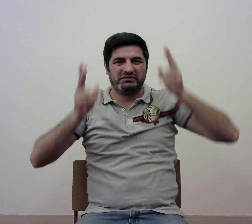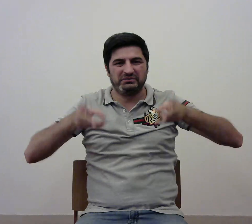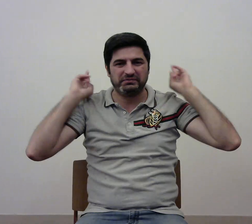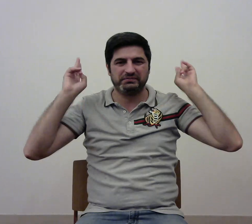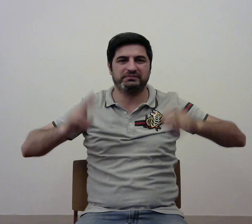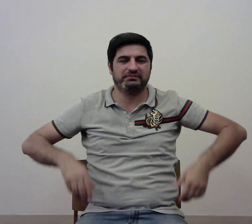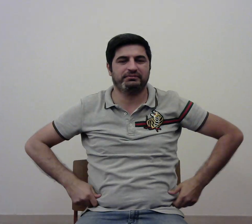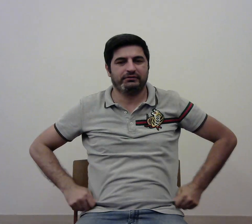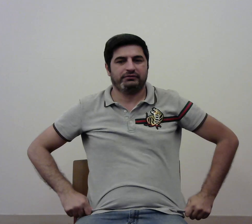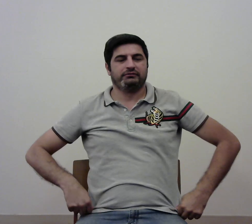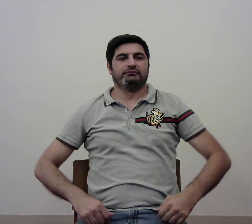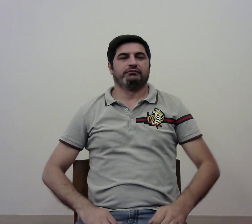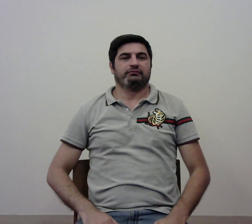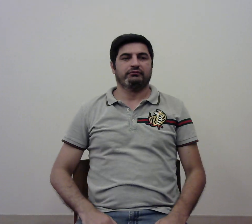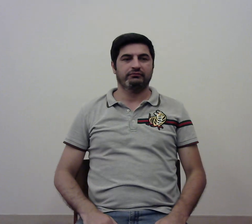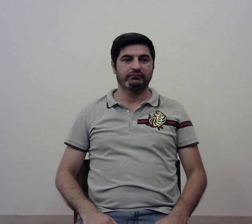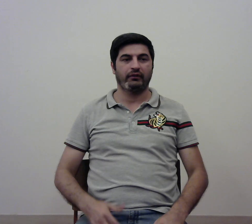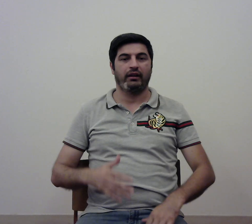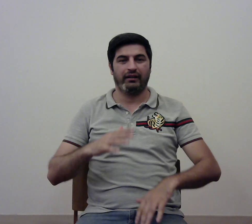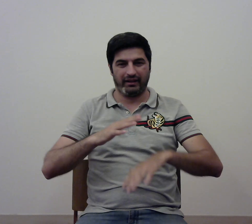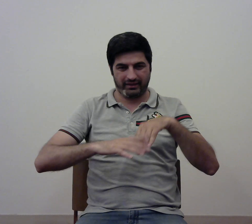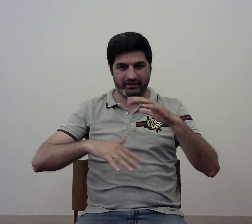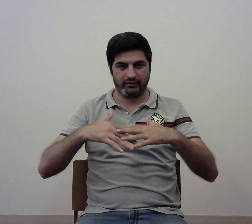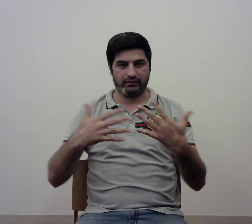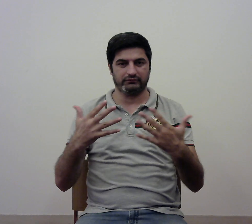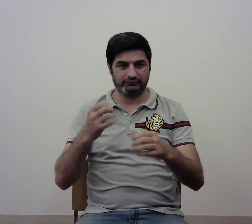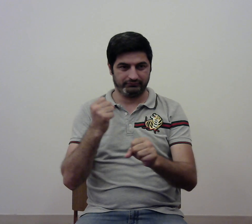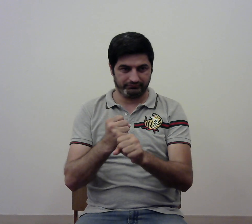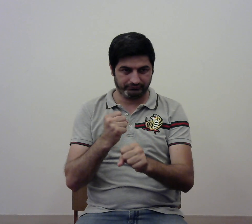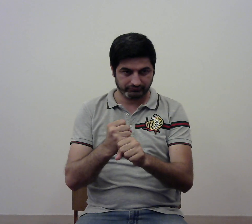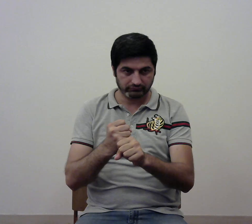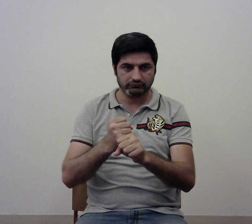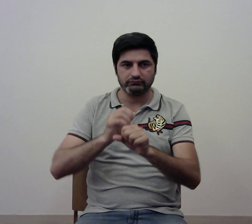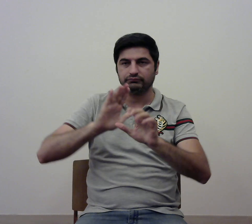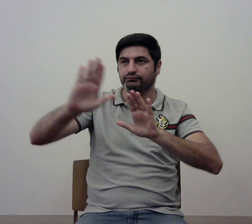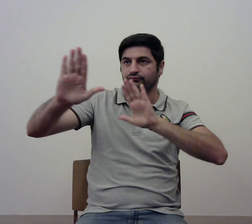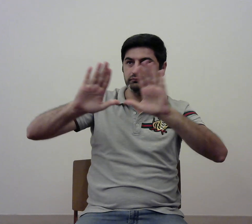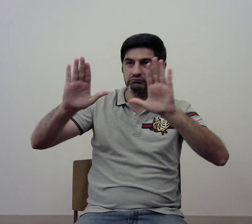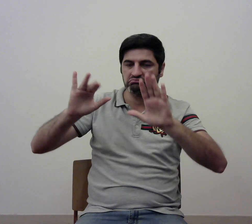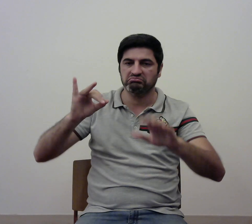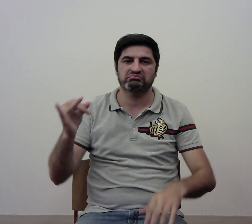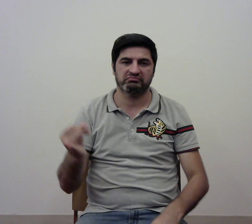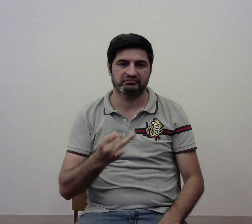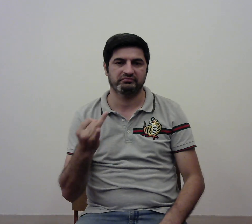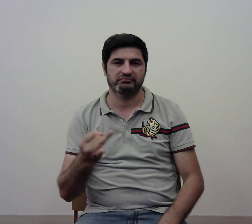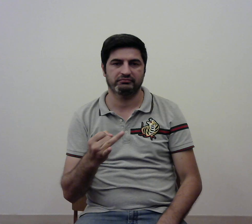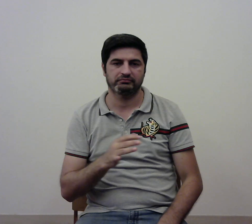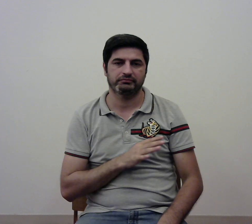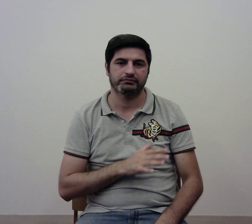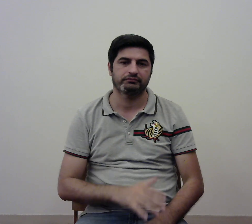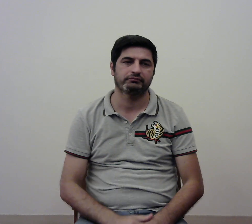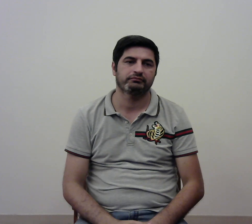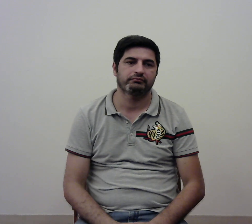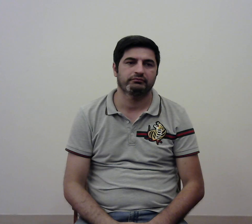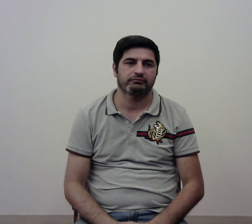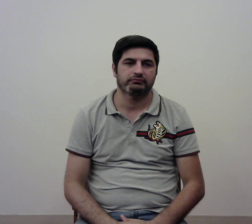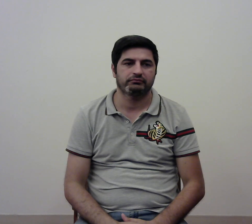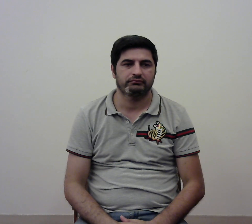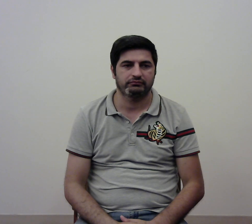Əl işləri sərgisi maraqlı idi